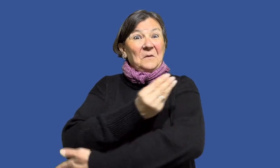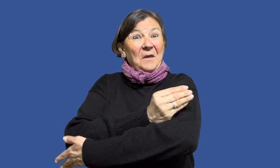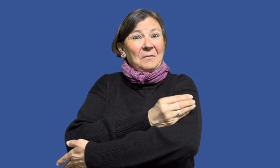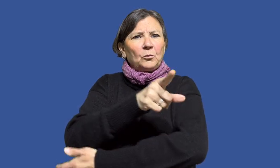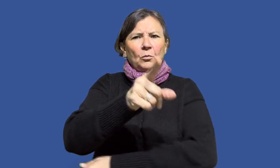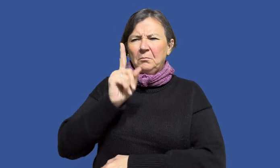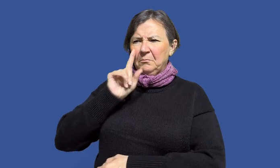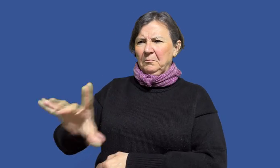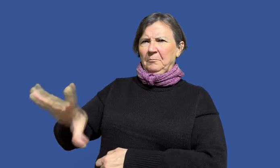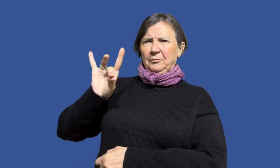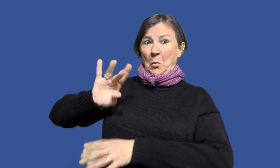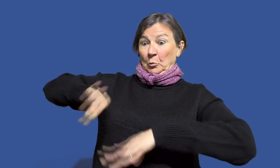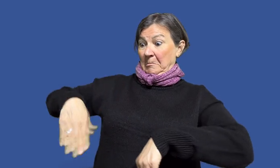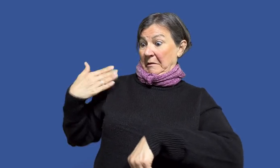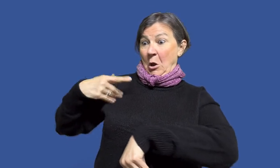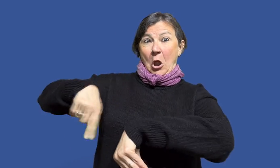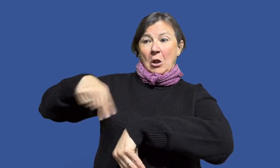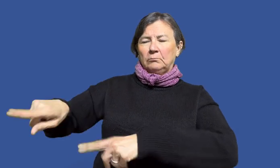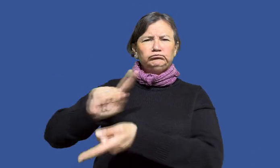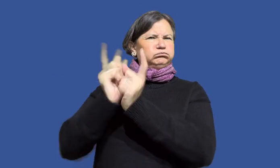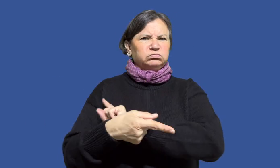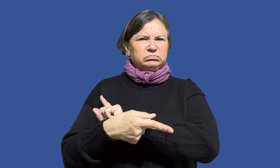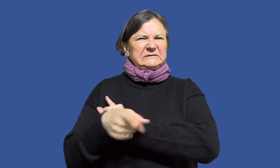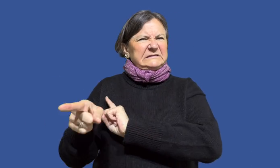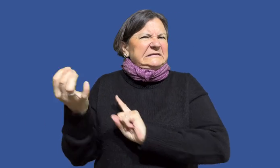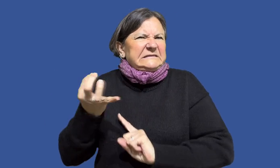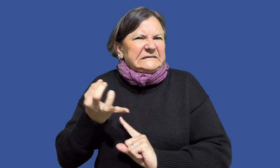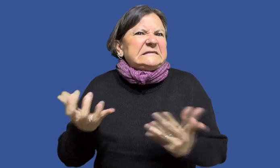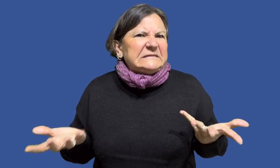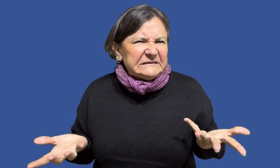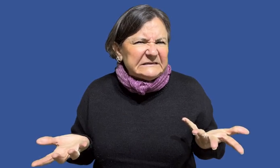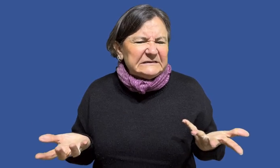Quins canvis has vist en el nadó durant les últimes hores?